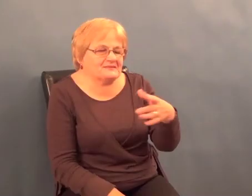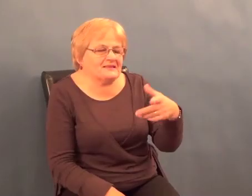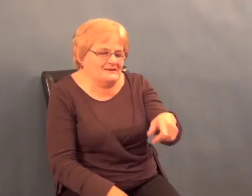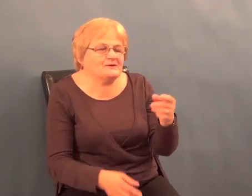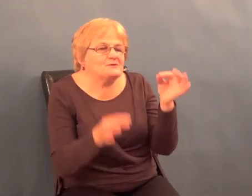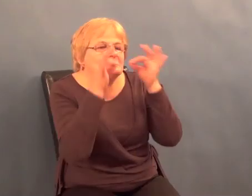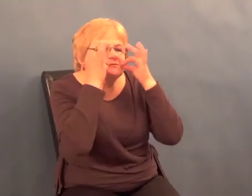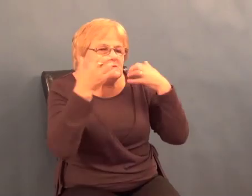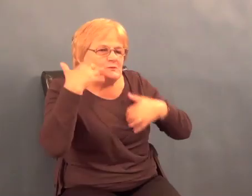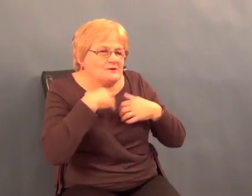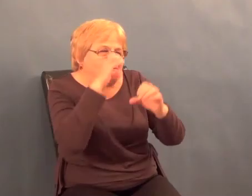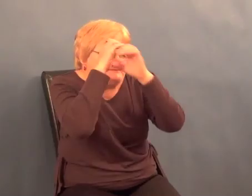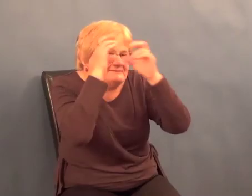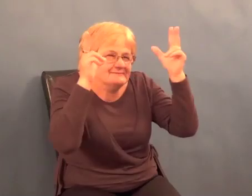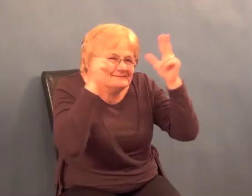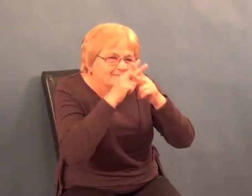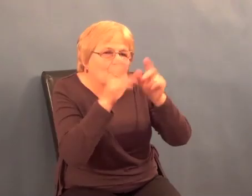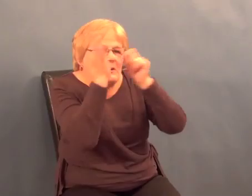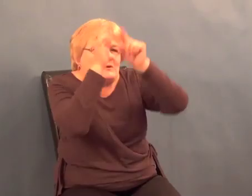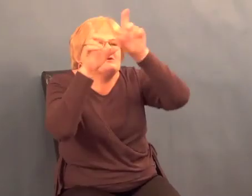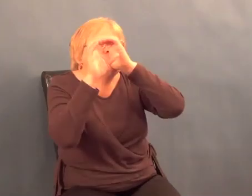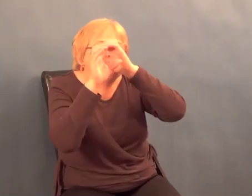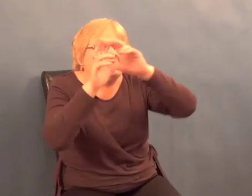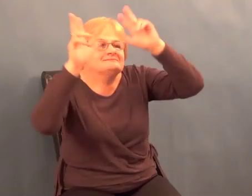Kot jest zły, patrzy wrogo przez lornetkę na ptaka.